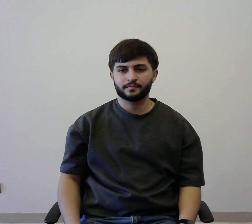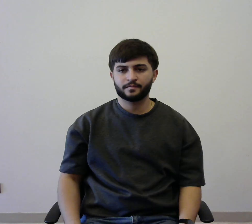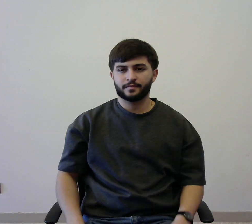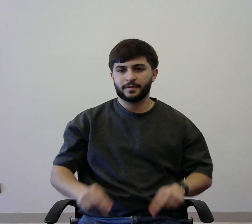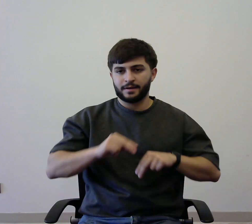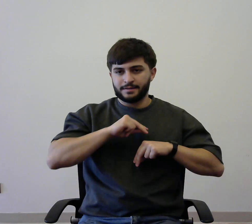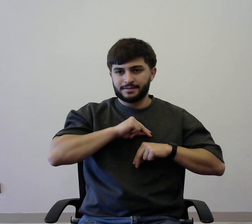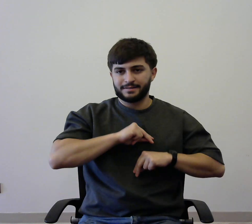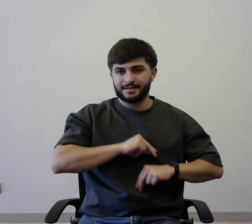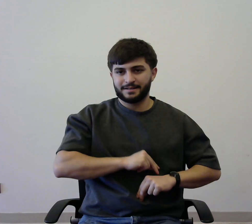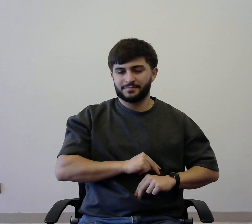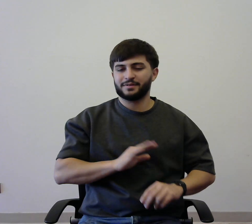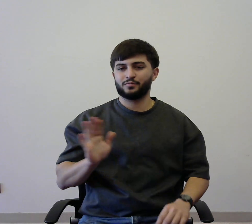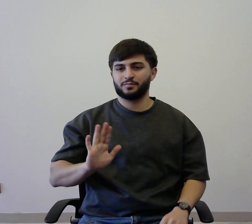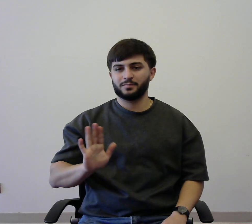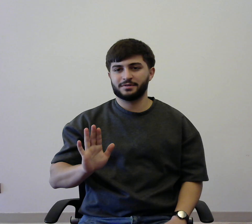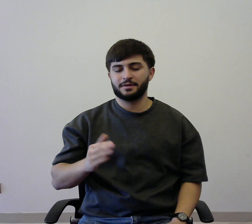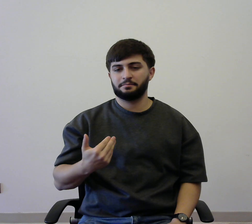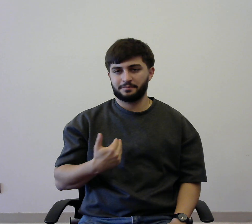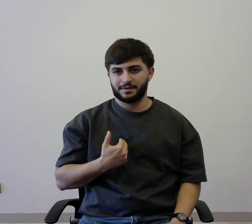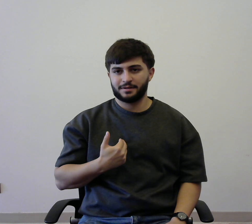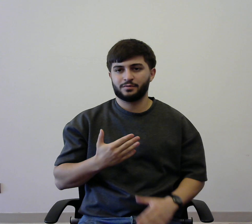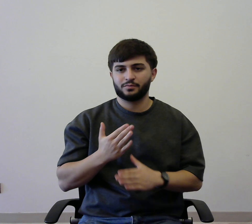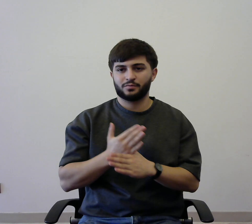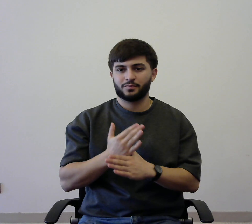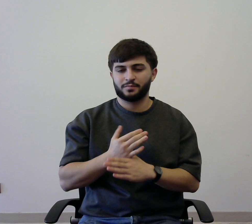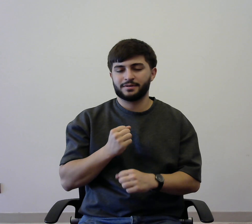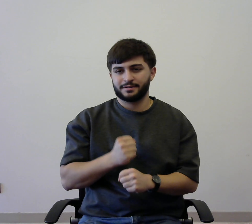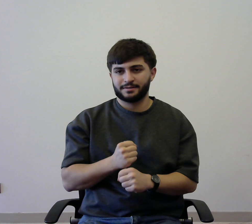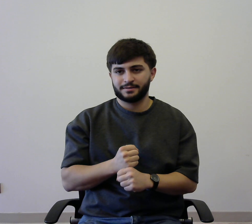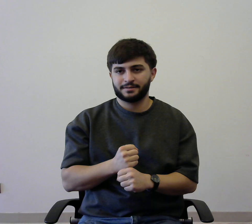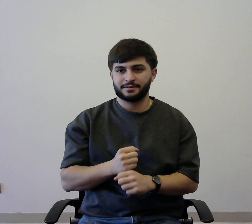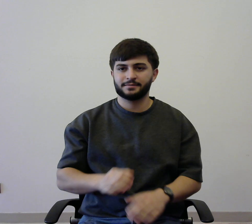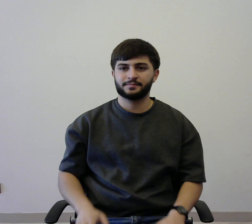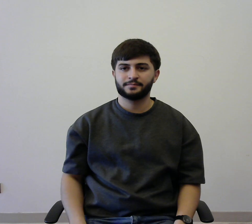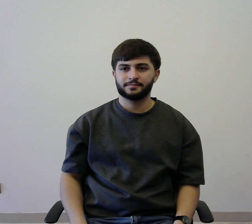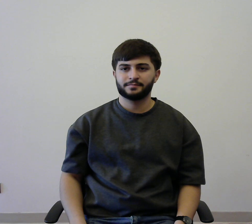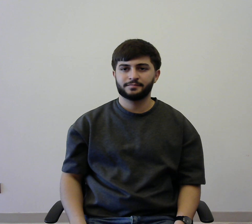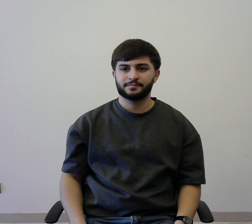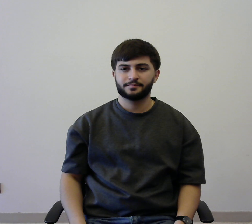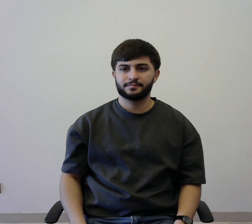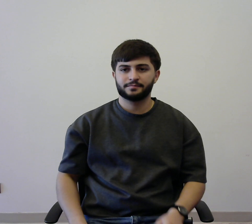Zəhmət olmasa, mənə kömək edin